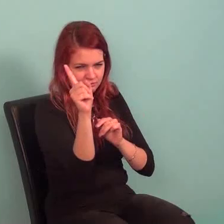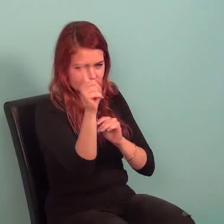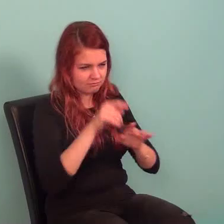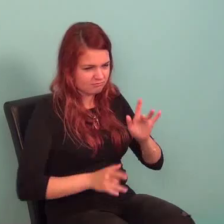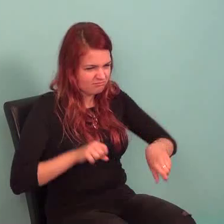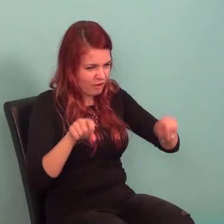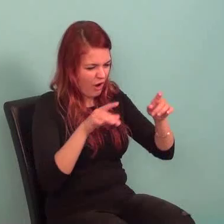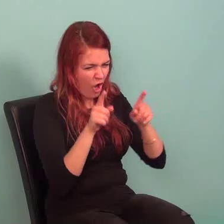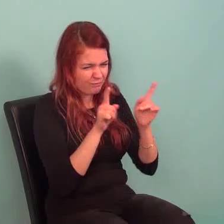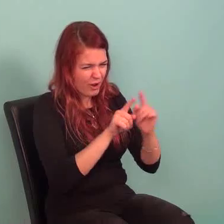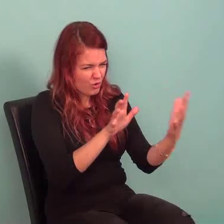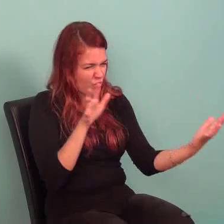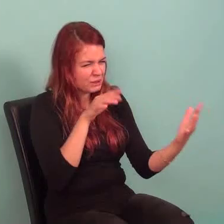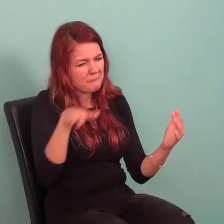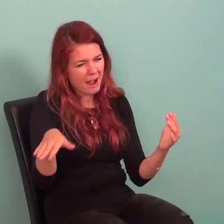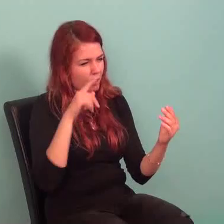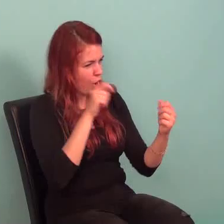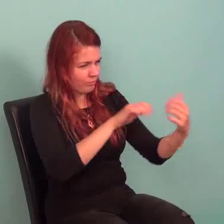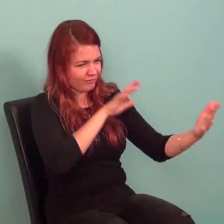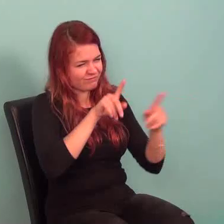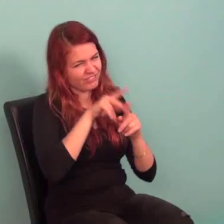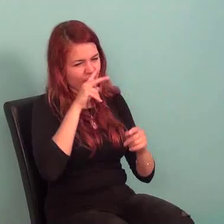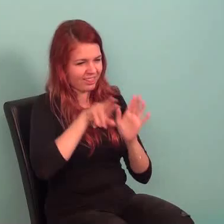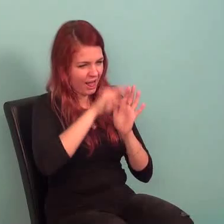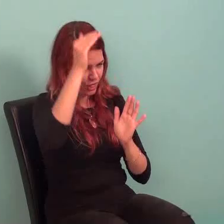Rower jest wielki, a chłopiec mały, widać, że ten rower jest dla dorosłych.